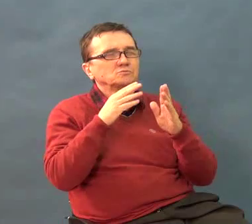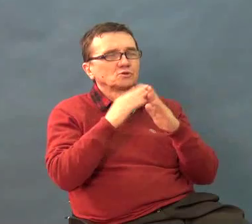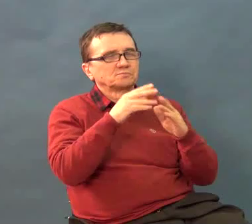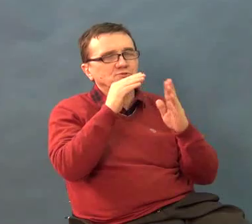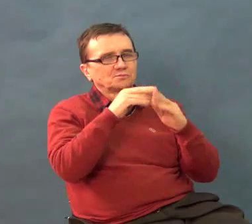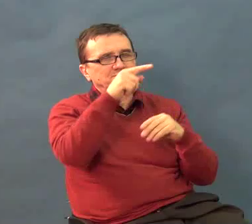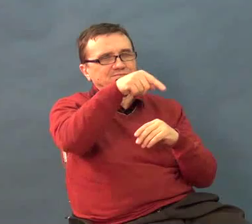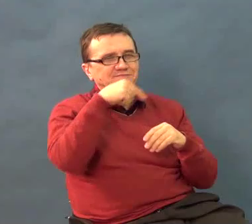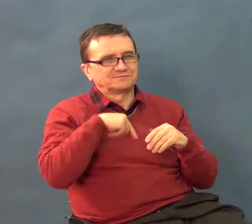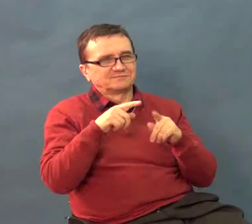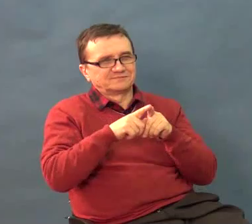Te dwa domy są takie same.